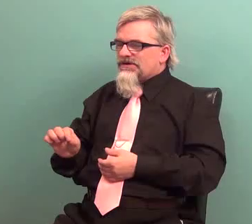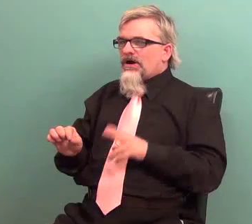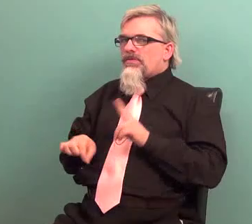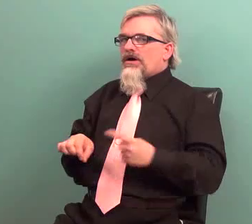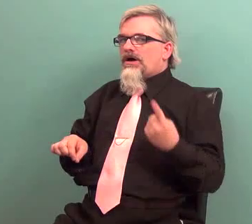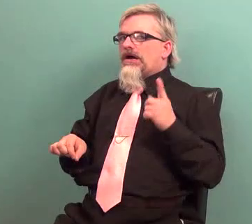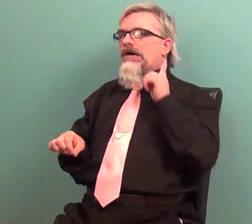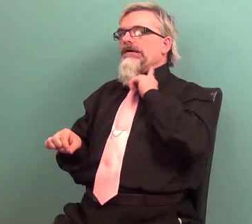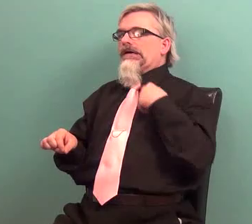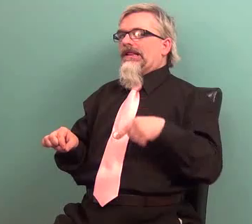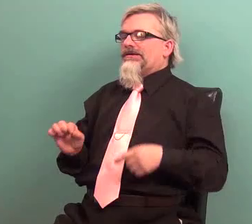Charlie udaje, że to nie on, oddaje pieniądze.